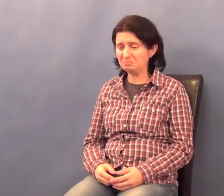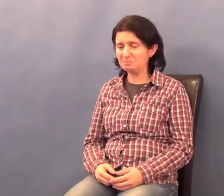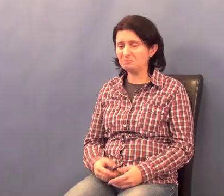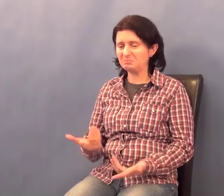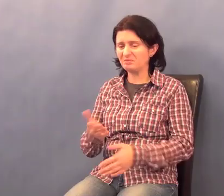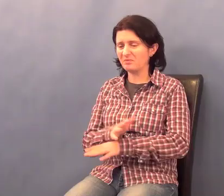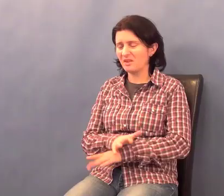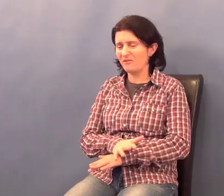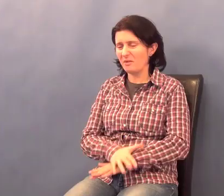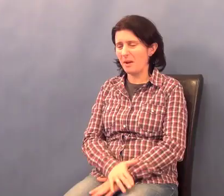W barze.